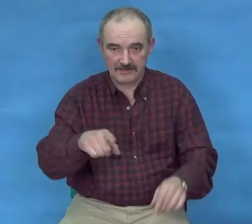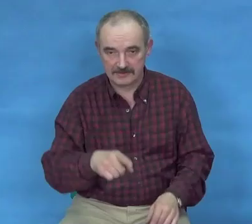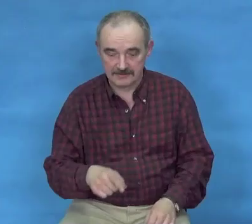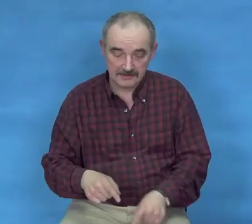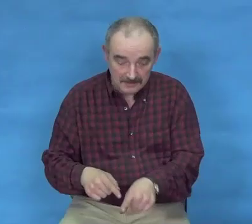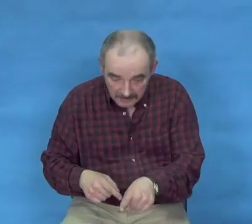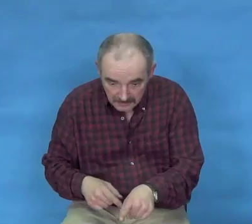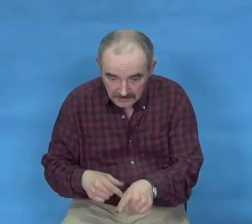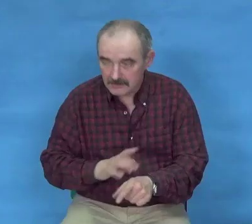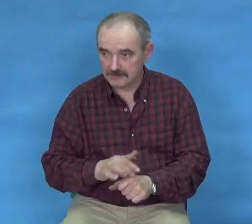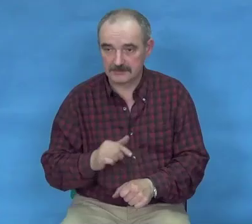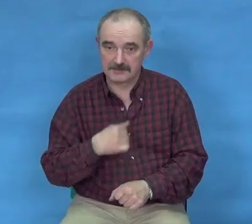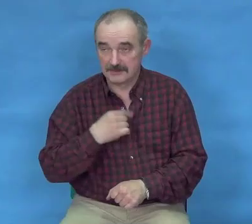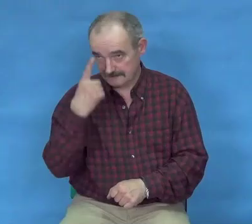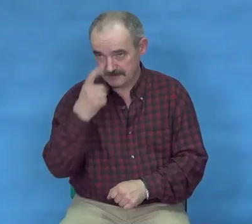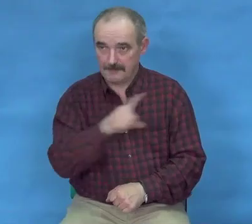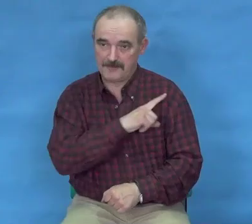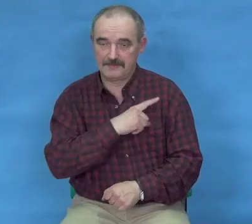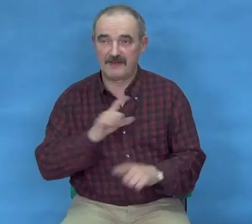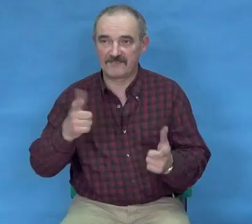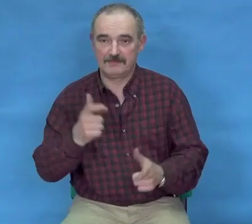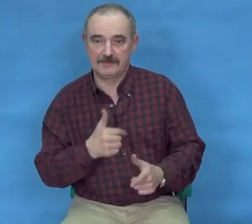Jeśli to zobaczą, zapamiętają, że muszą się pilnować przed wypadkiem.